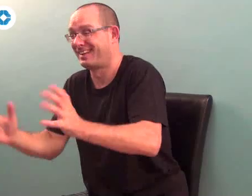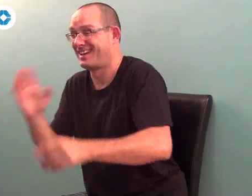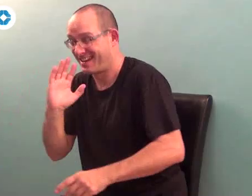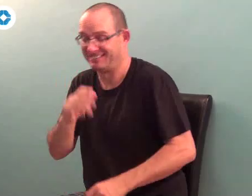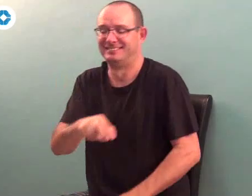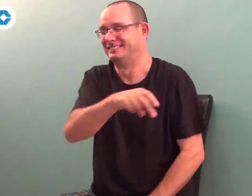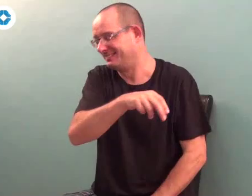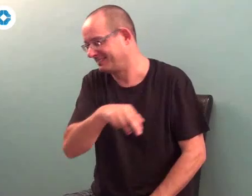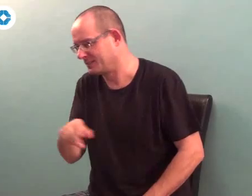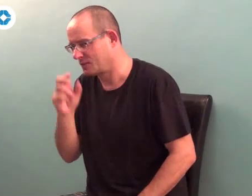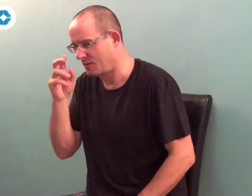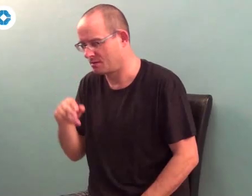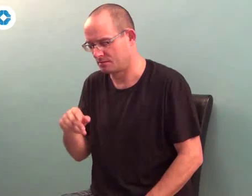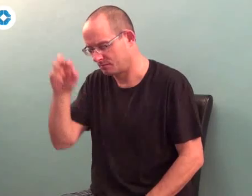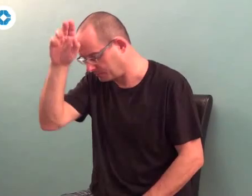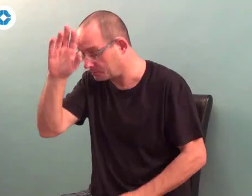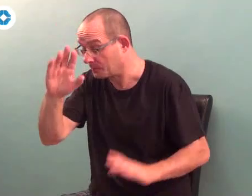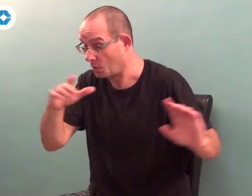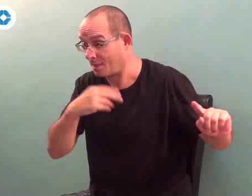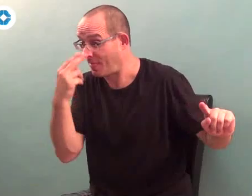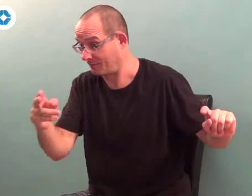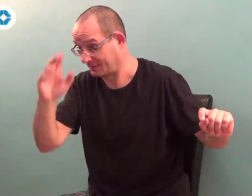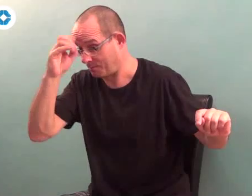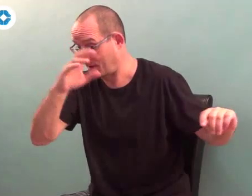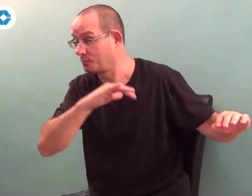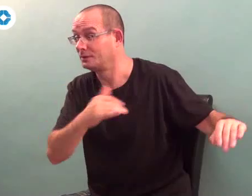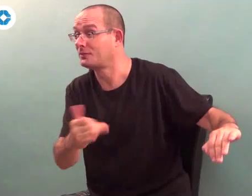Idą w jego stronę, ale wcześniej go nie widzieli, nie wiedzą, że on tam jest.